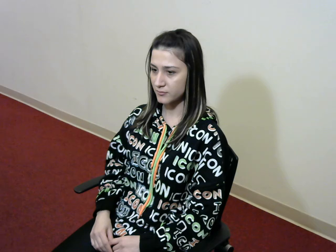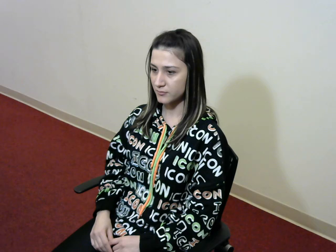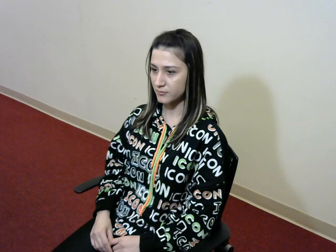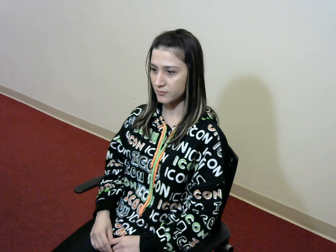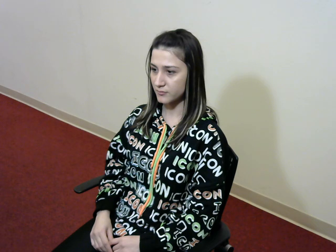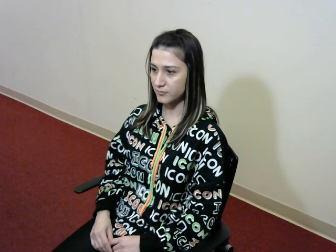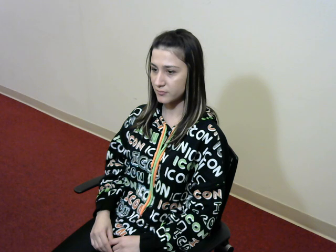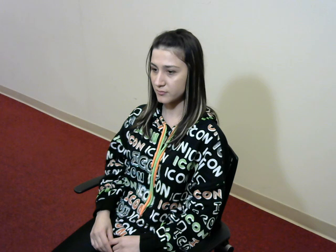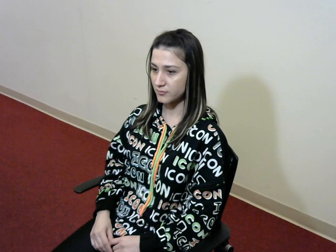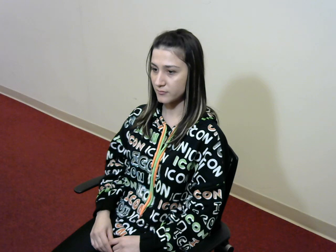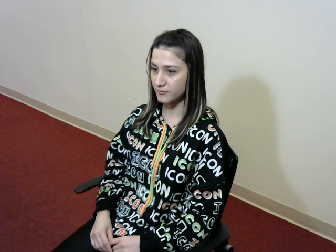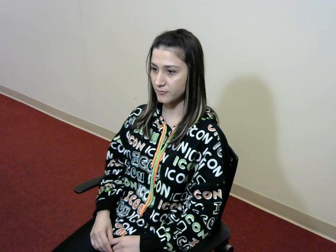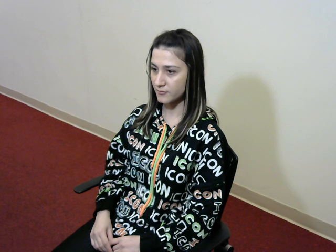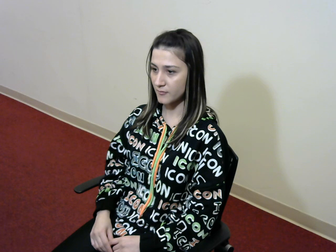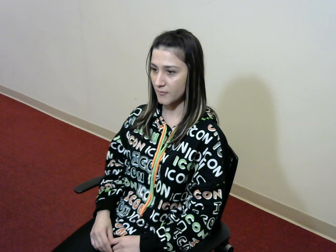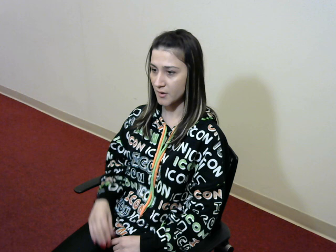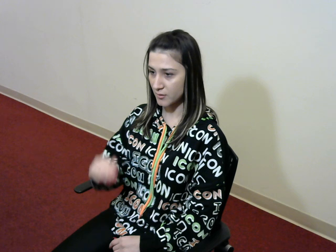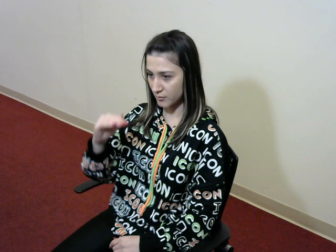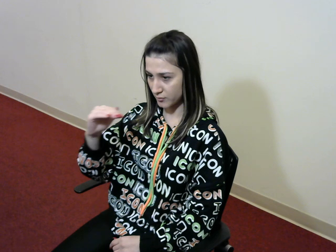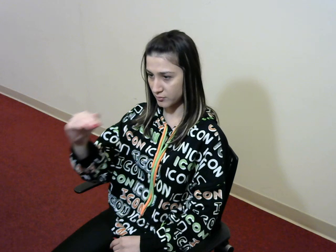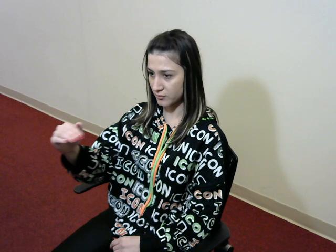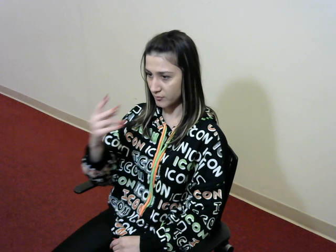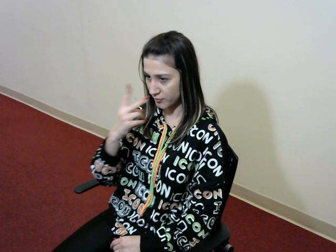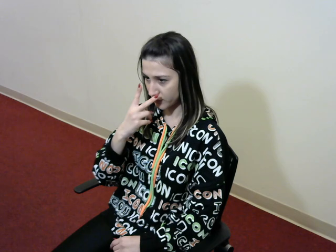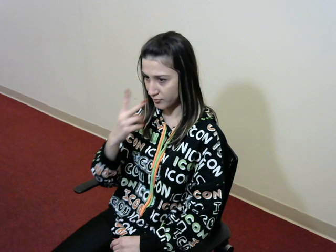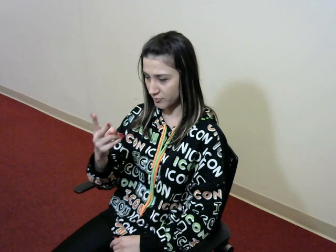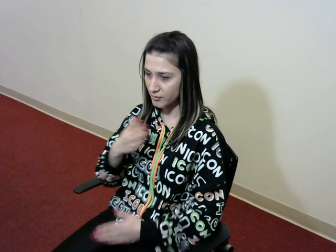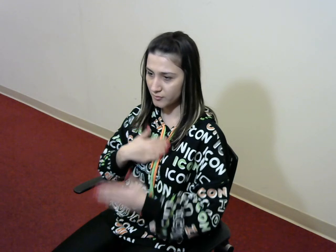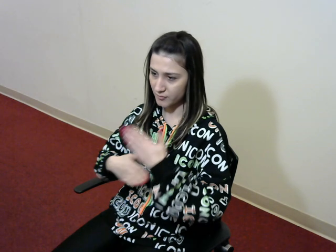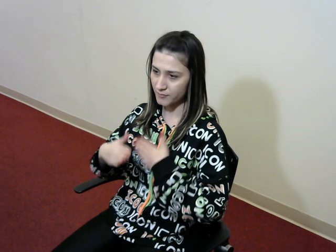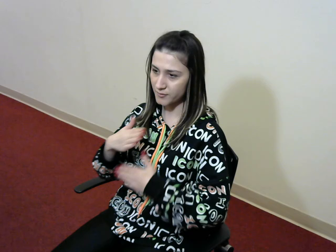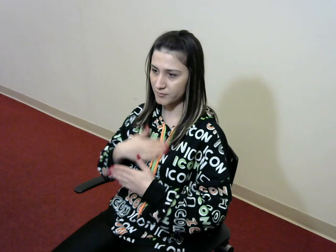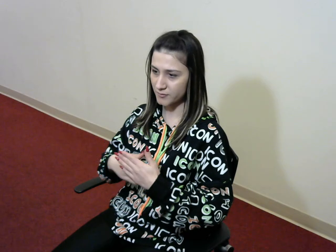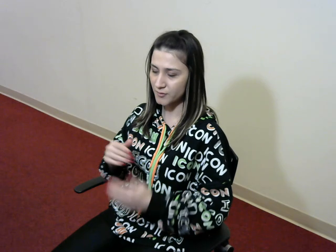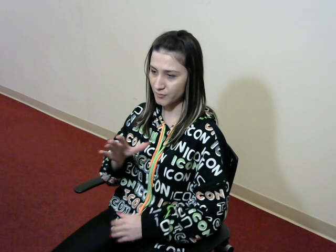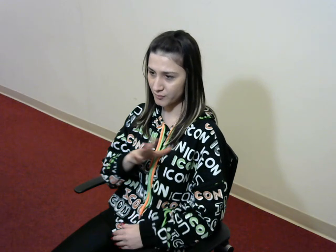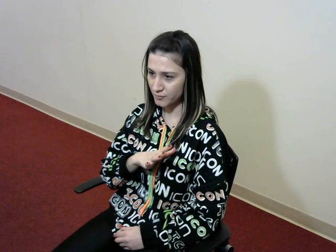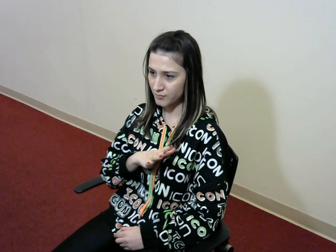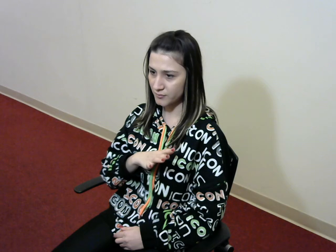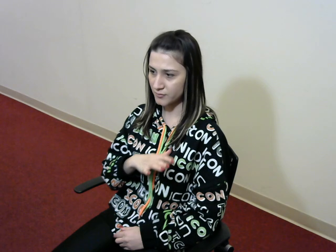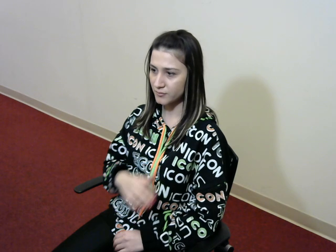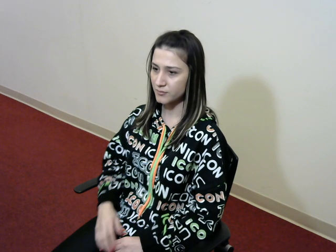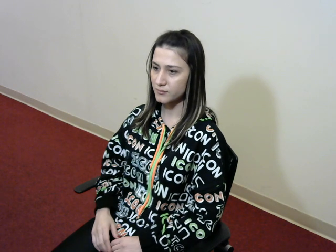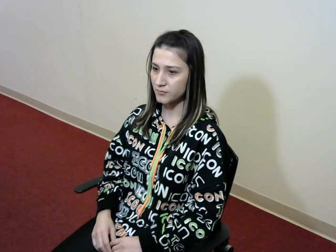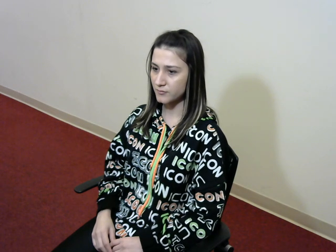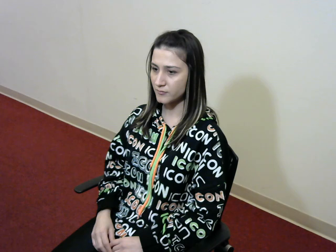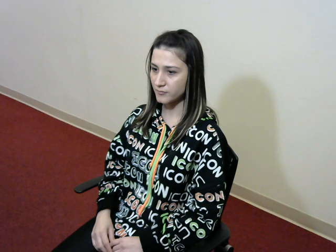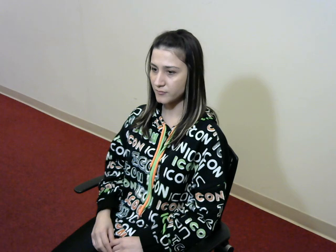Sizi görməyimə şad oldum